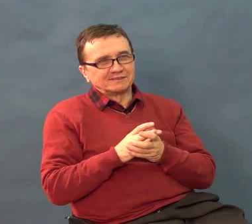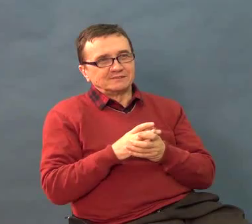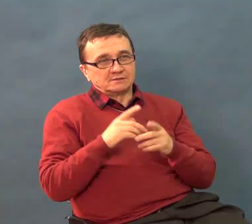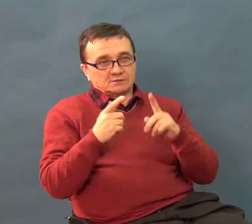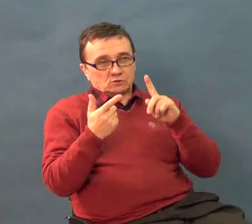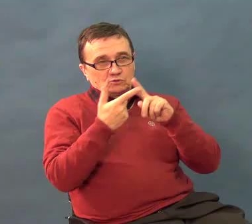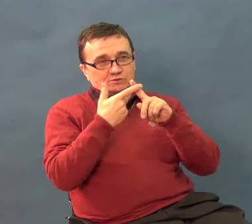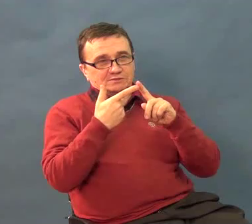Drugi.